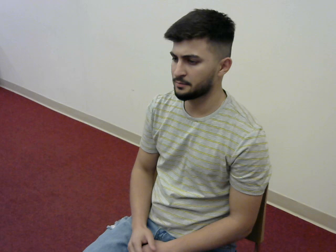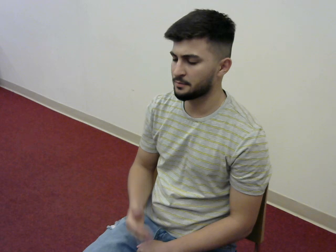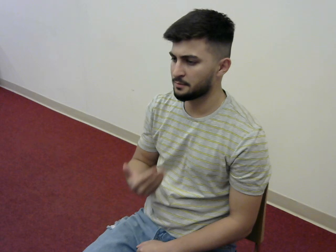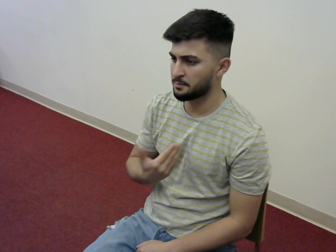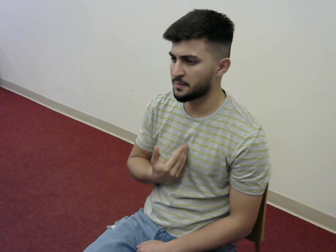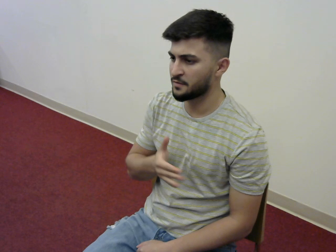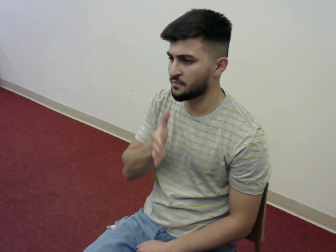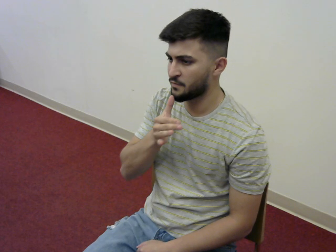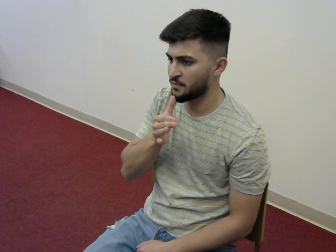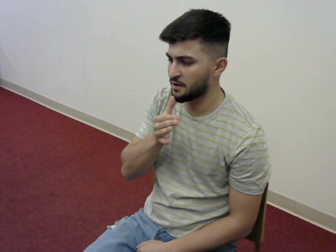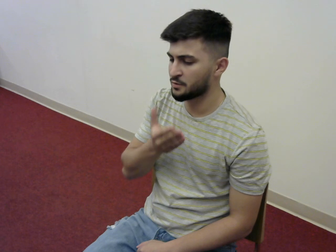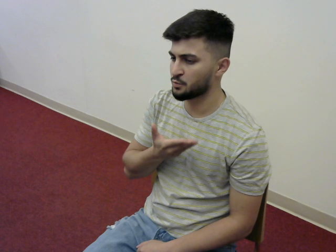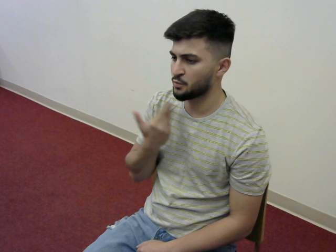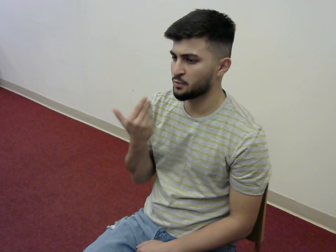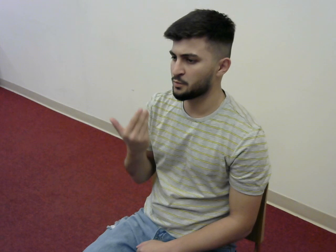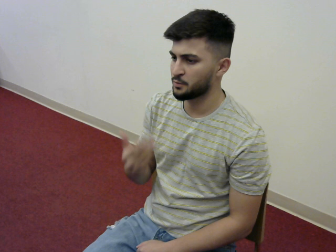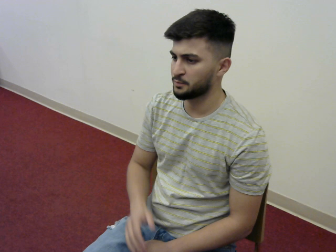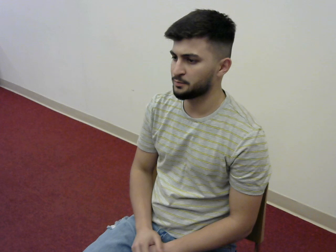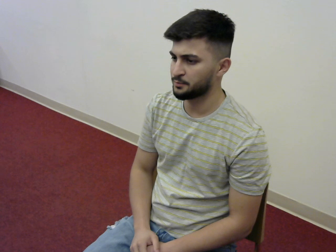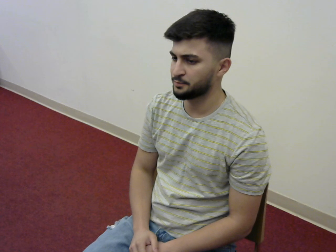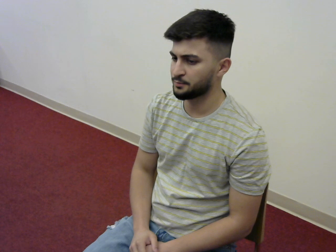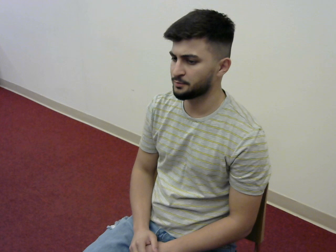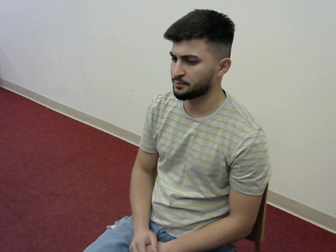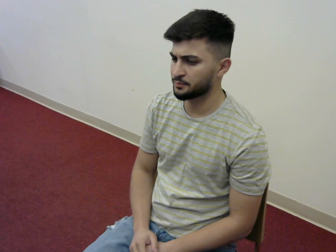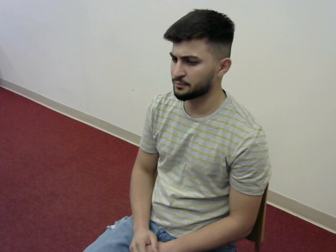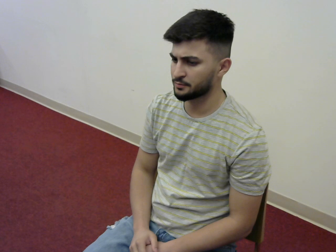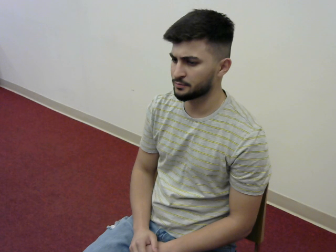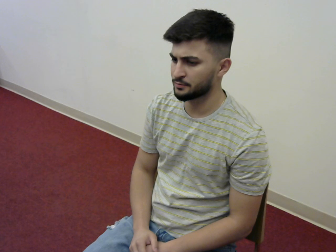Mənim vaxtım yoxdur